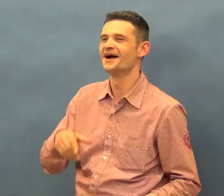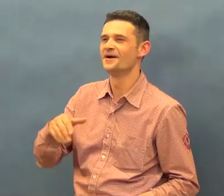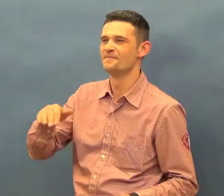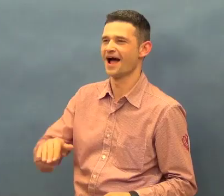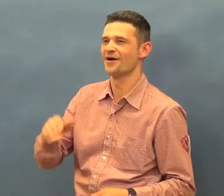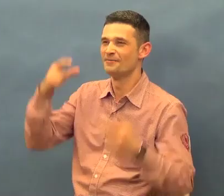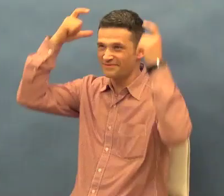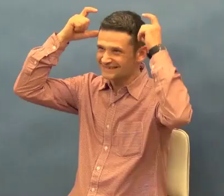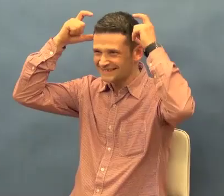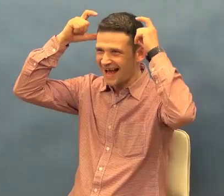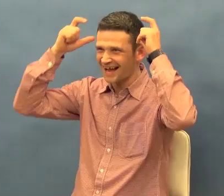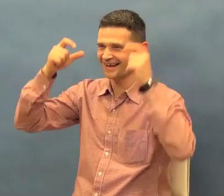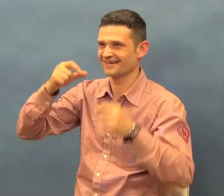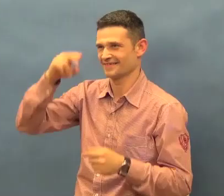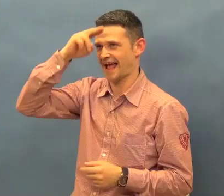Tam jest mała myszka.